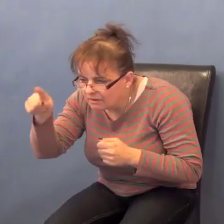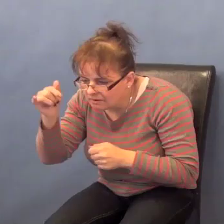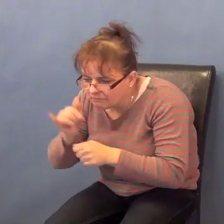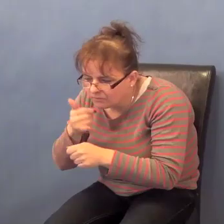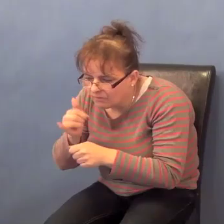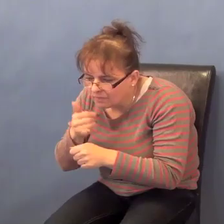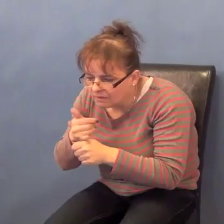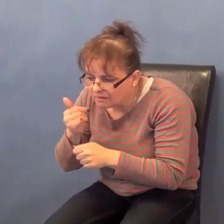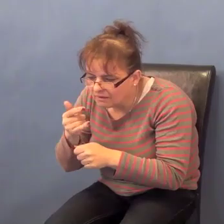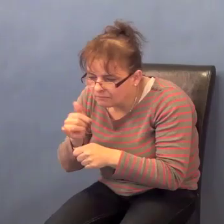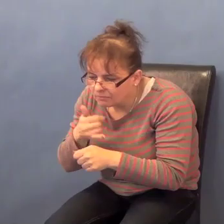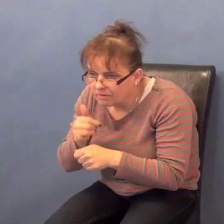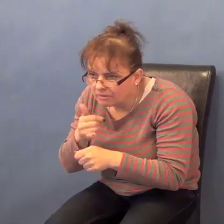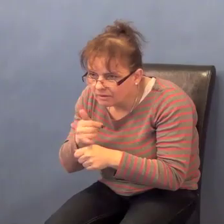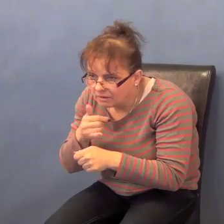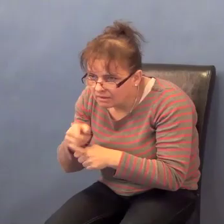Piątek.